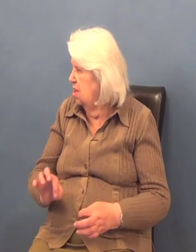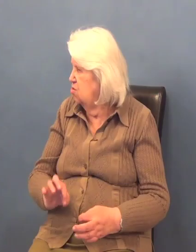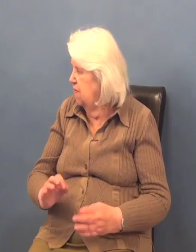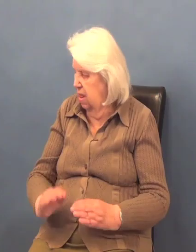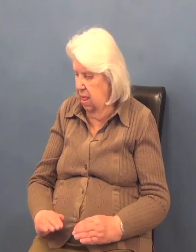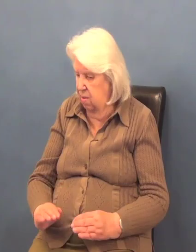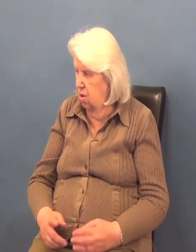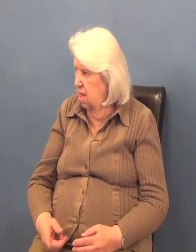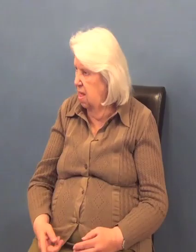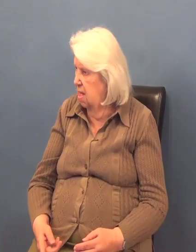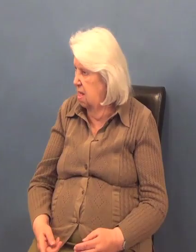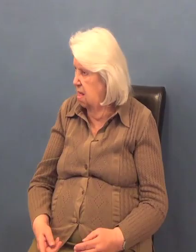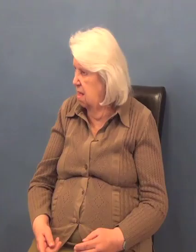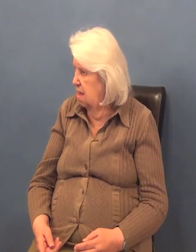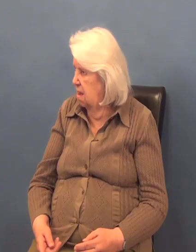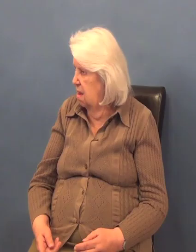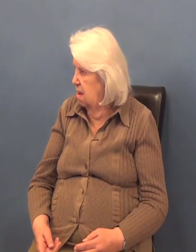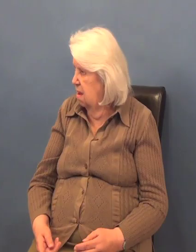Co tam na dole jest narysowane?